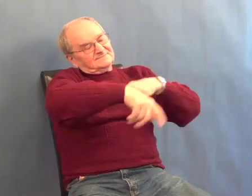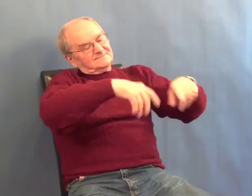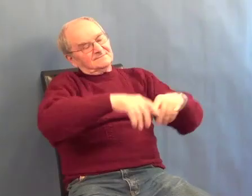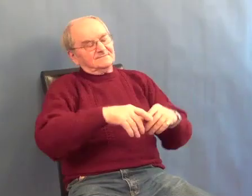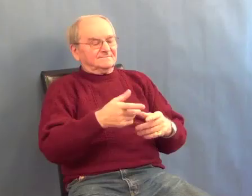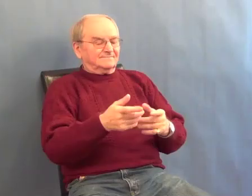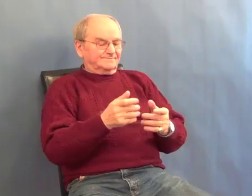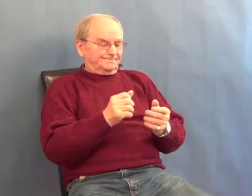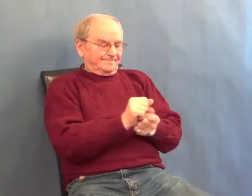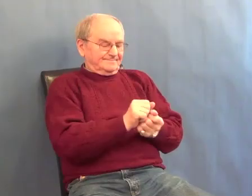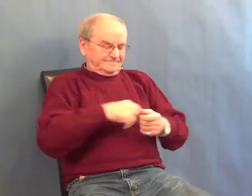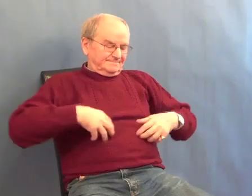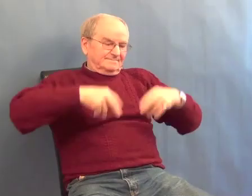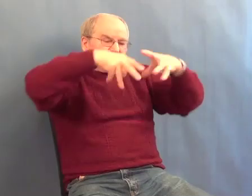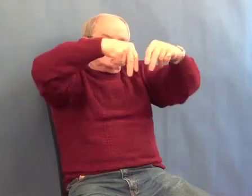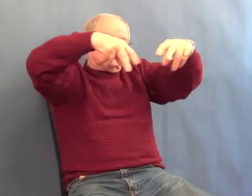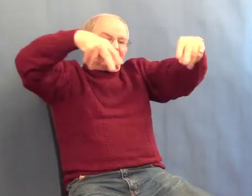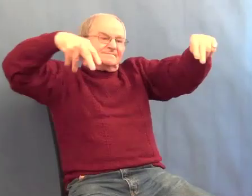Na sznurze wisi rozwieszone pranie.